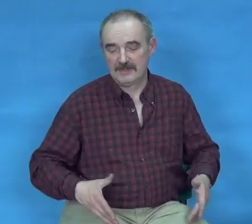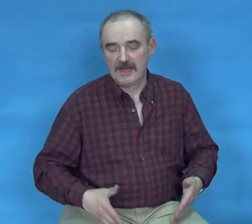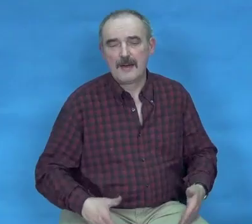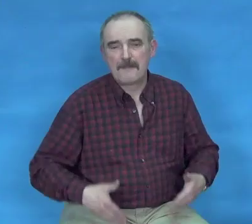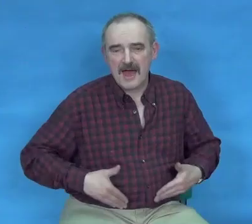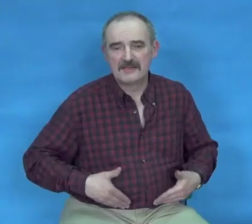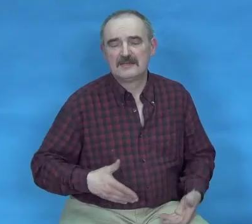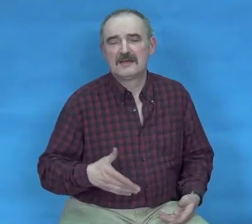Trzeba mieć majtki.